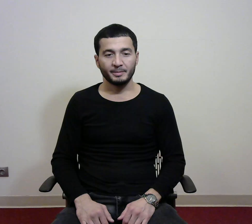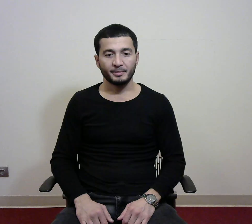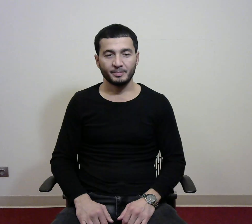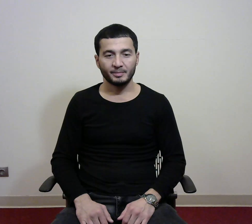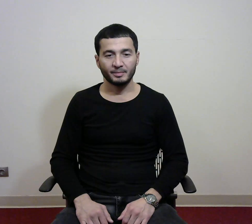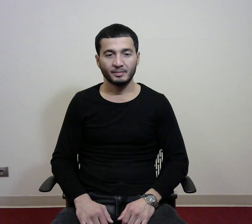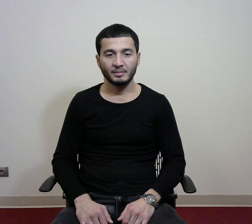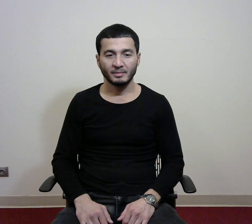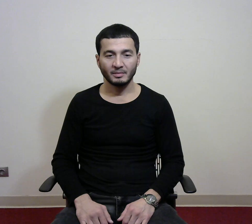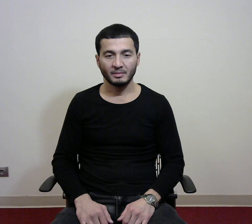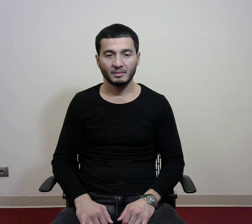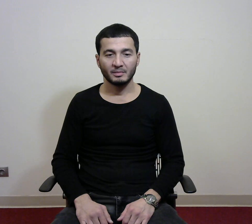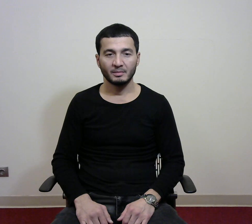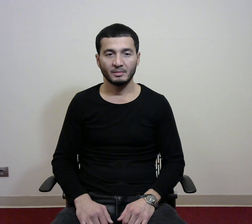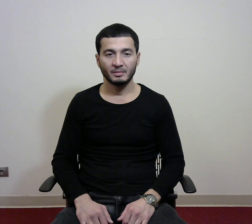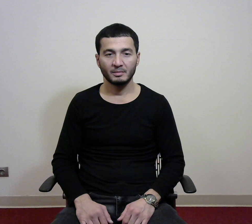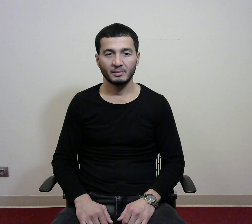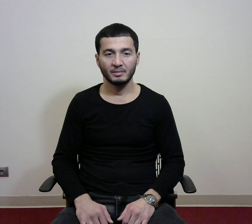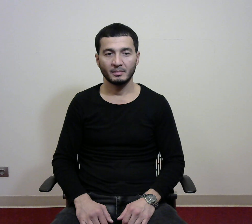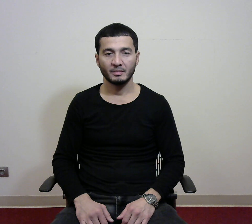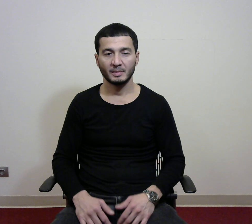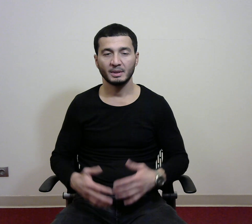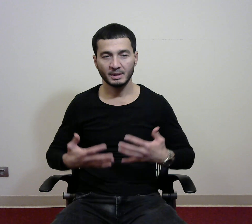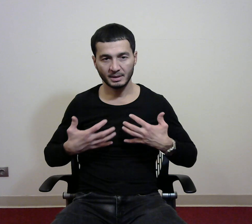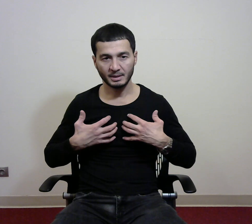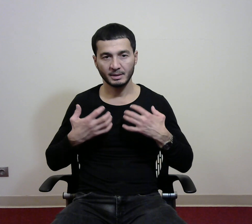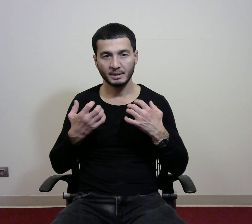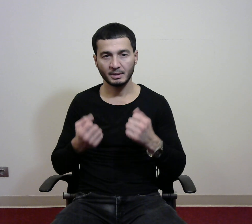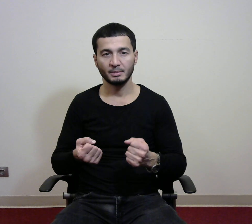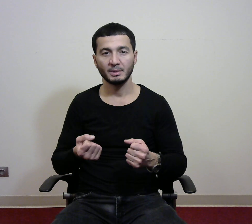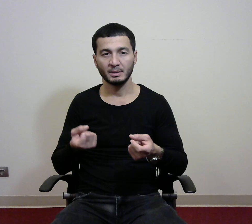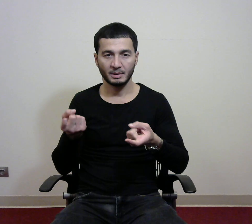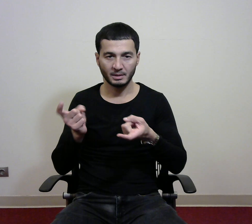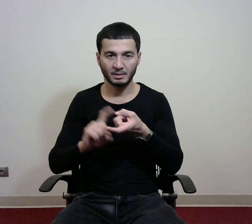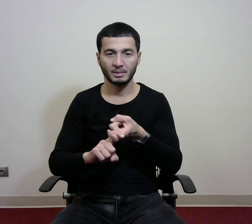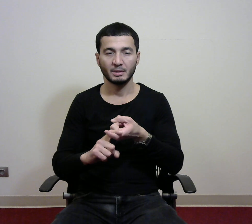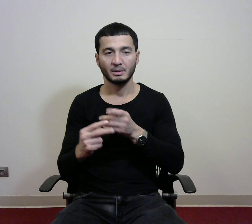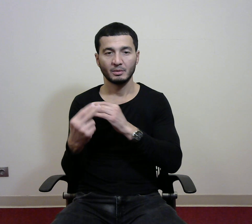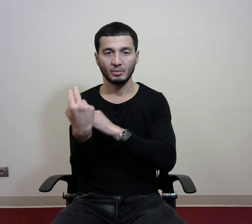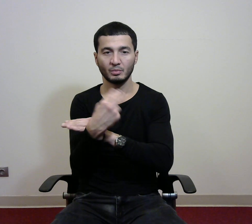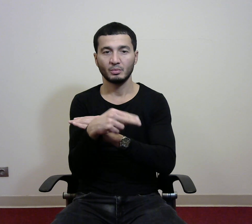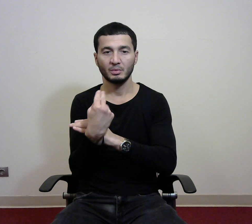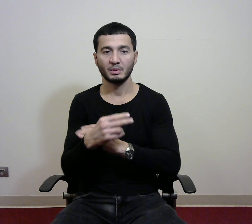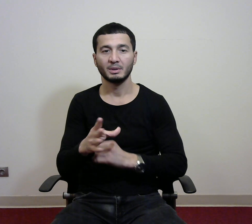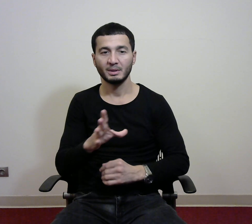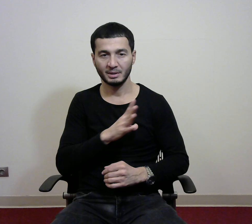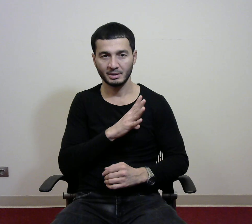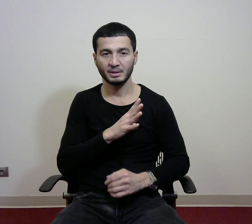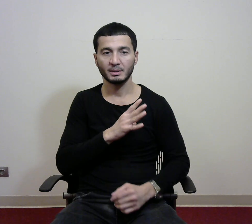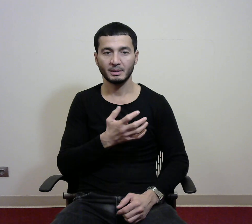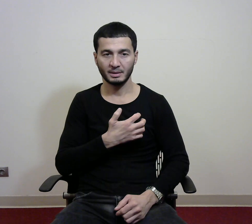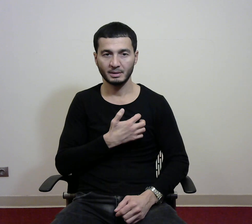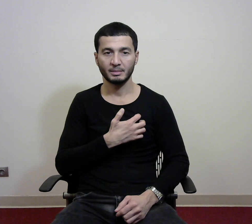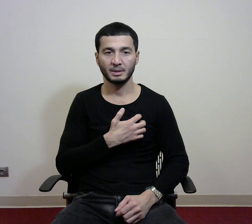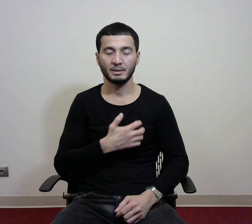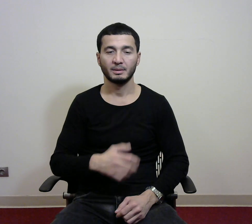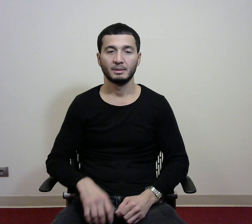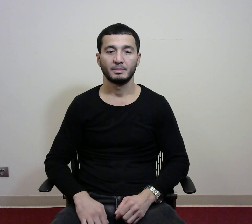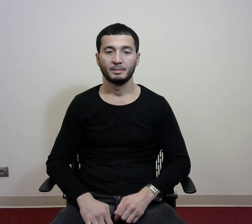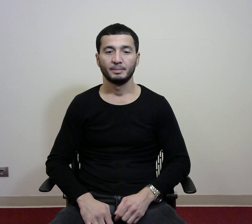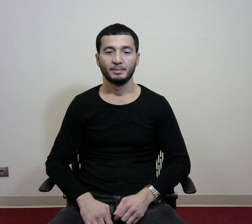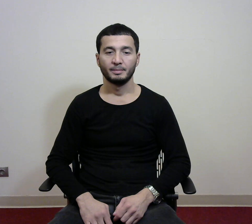Sağlamlığımla bağlı müalicə olmaq istəyirəm